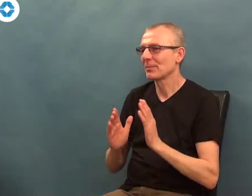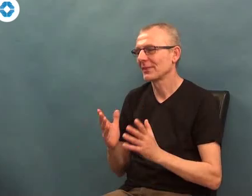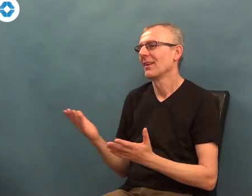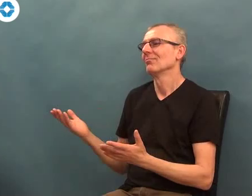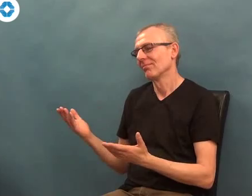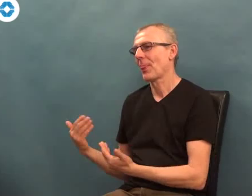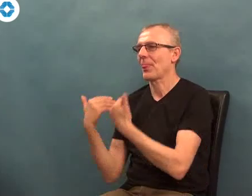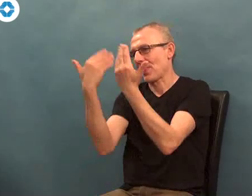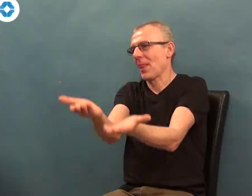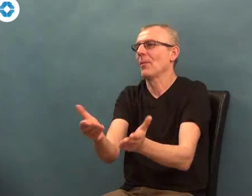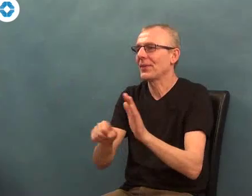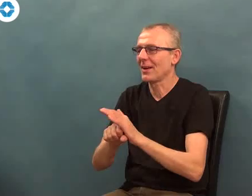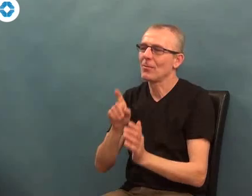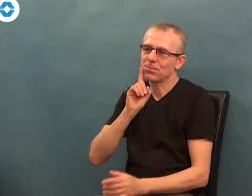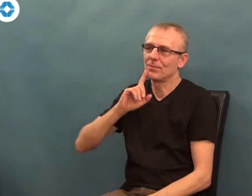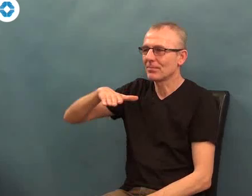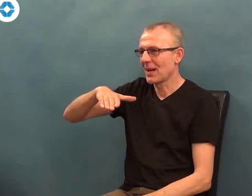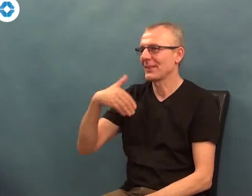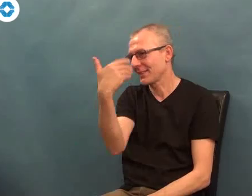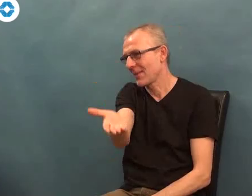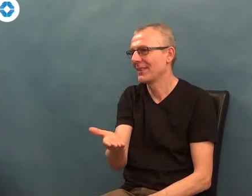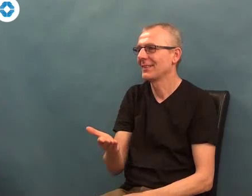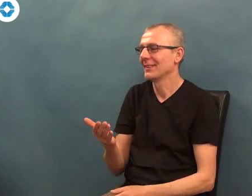Żaby dały małemu chłopcu swoje dziecko.